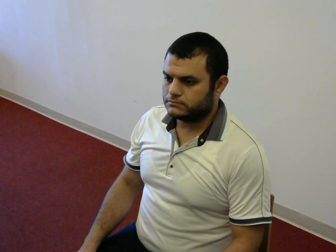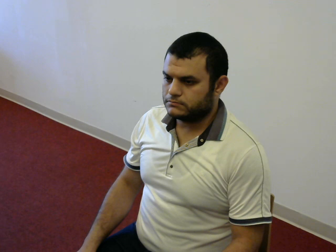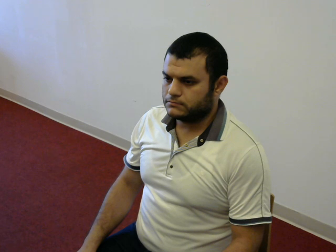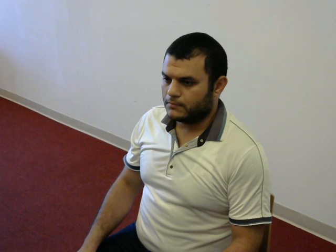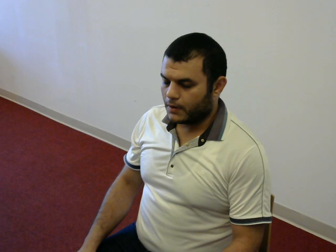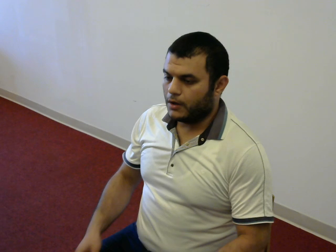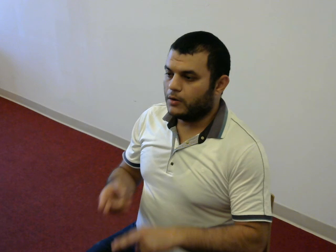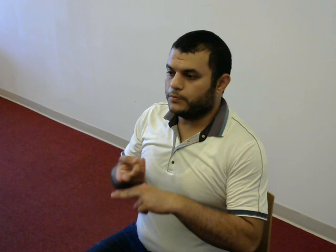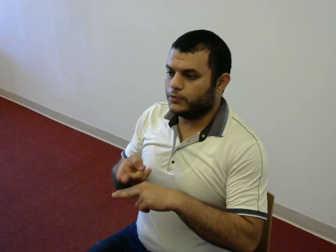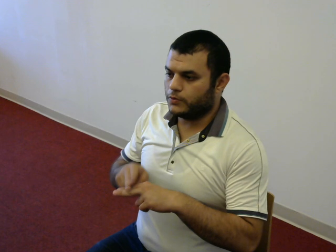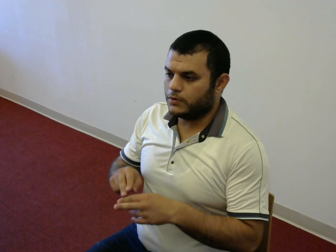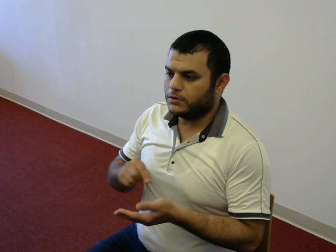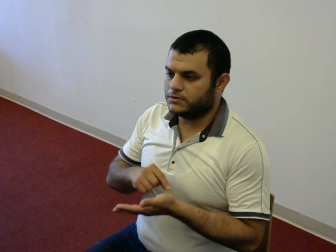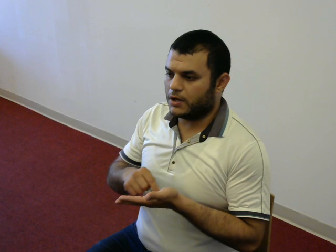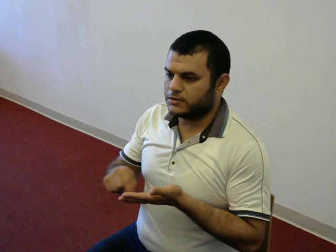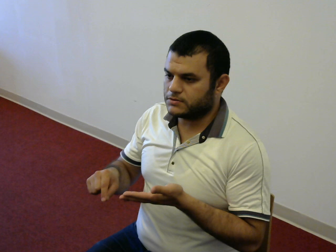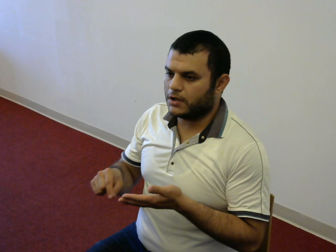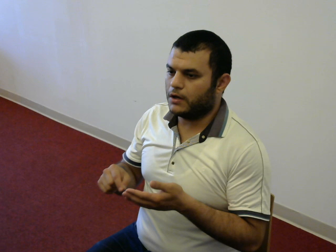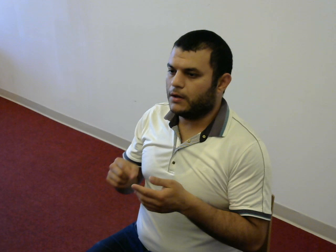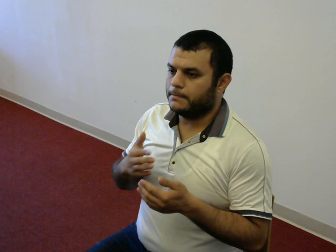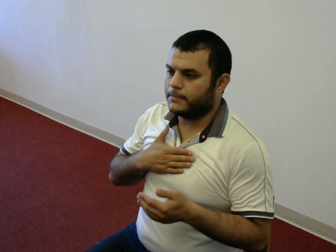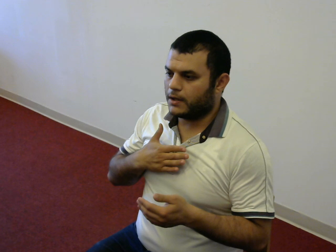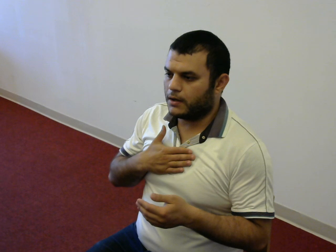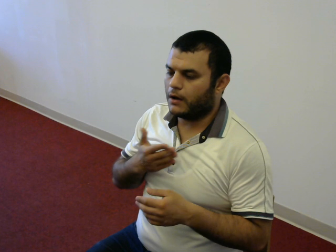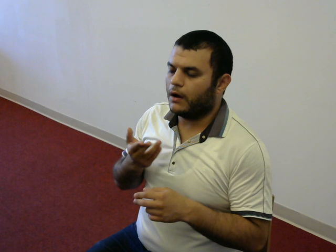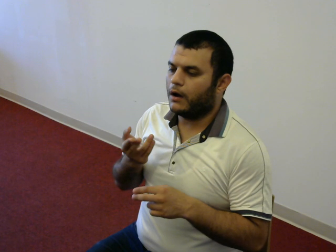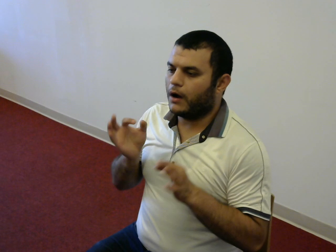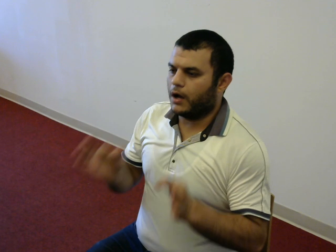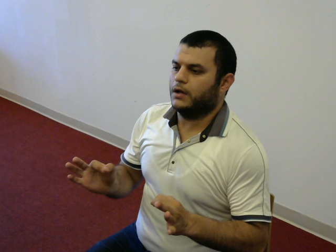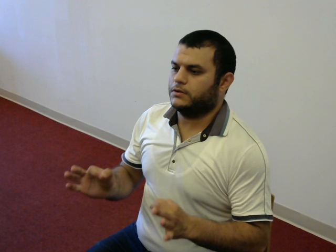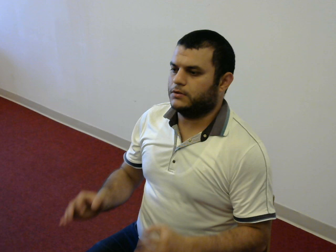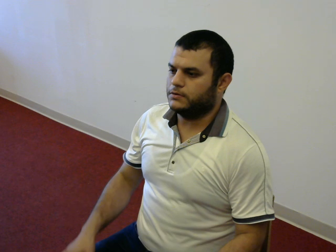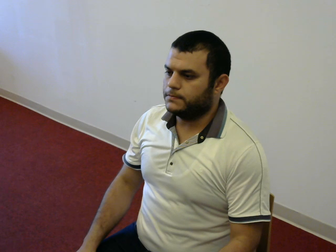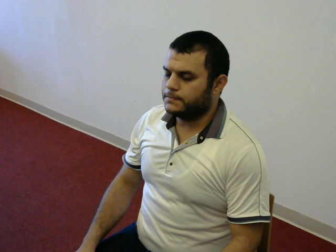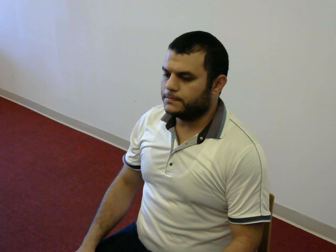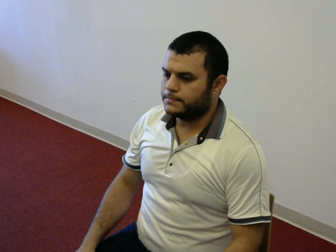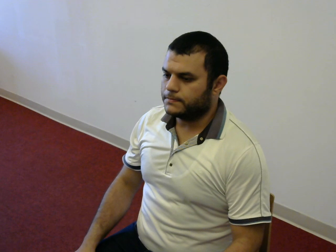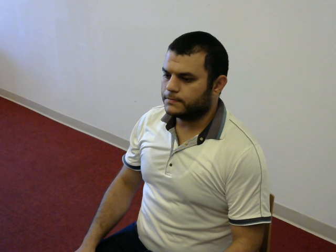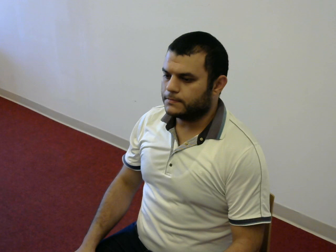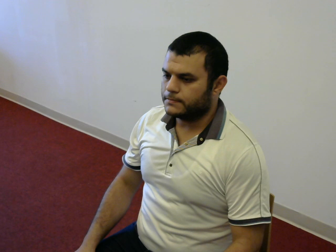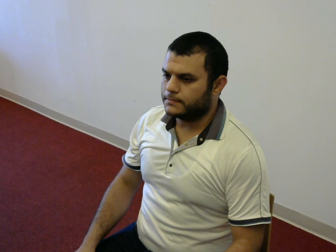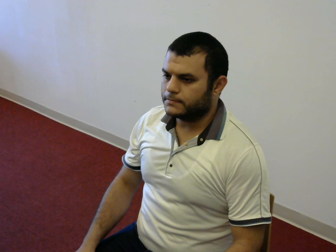Bu yazılar mənə aiddir